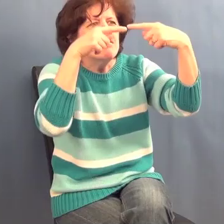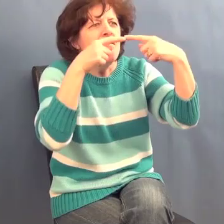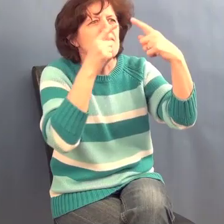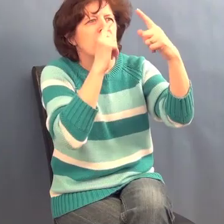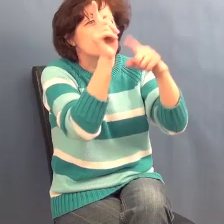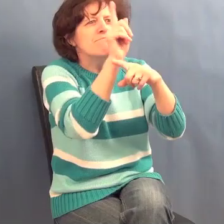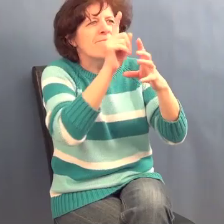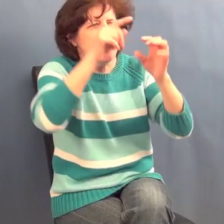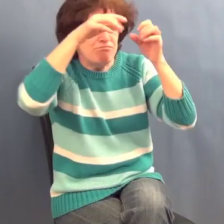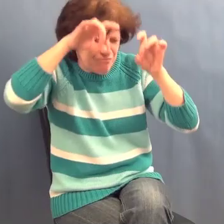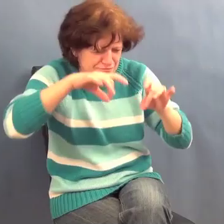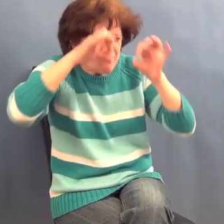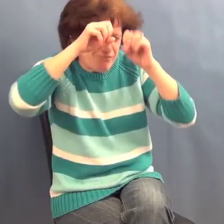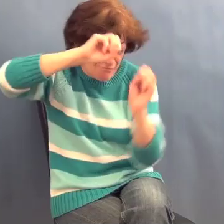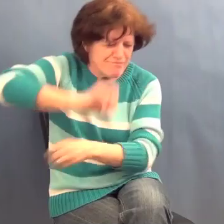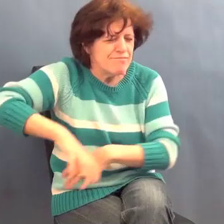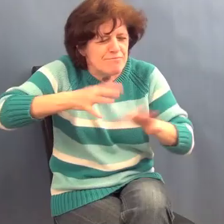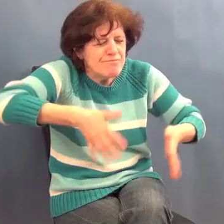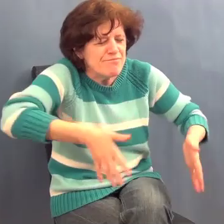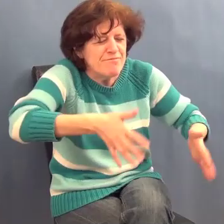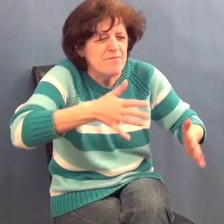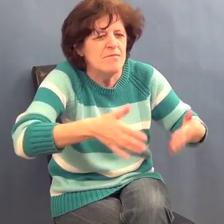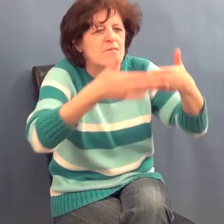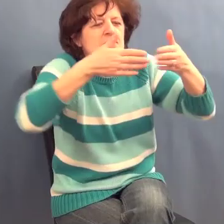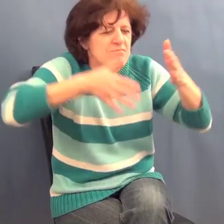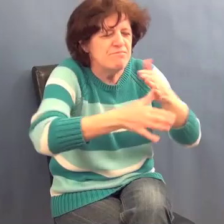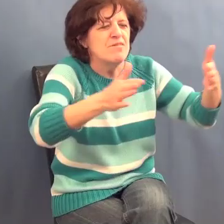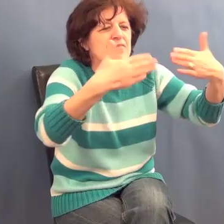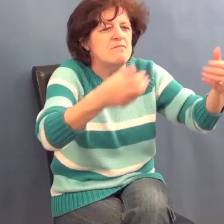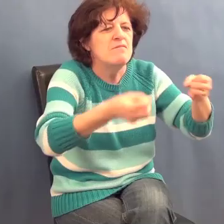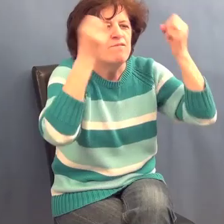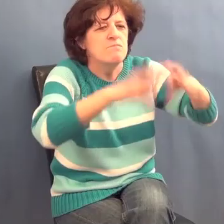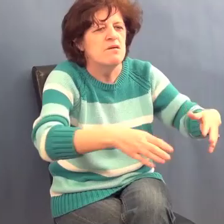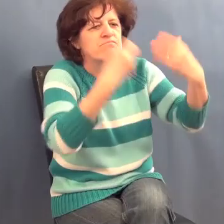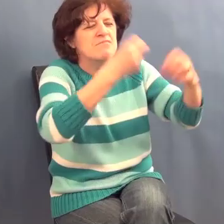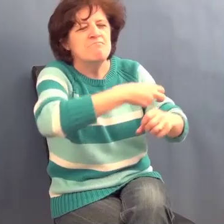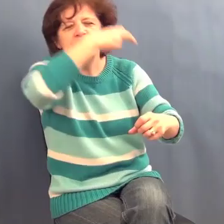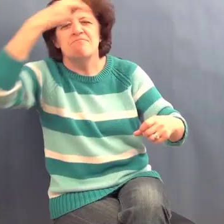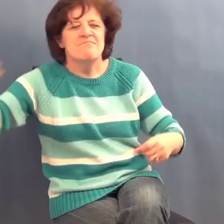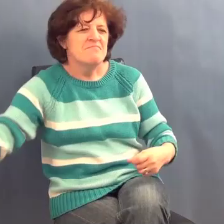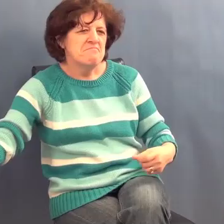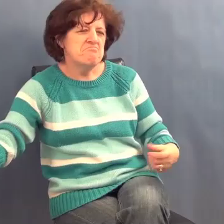Zadowolony kot zostawił lornetkę i szybko zbiega na dół po schodach. Wychodzi z bloku i wbiega do bloku, w którym mieszka ptaszek. Ale ktoś go stamtąd wyrzuca na ulicę.